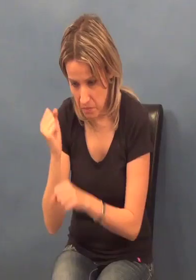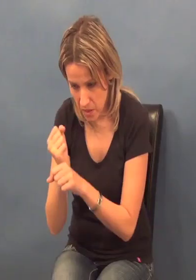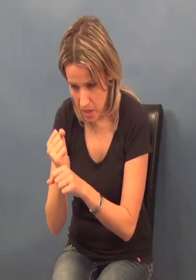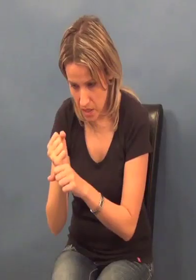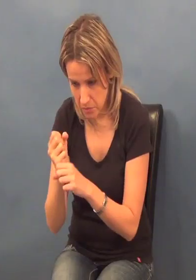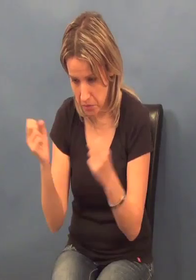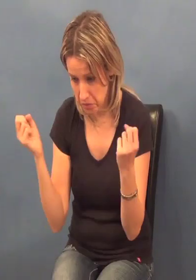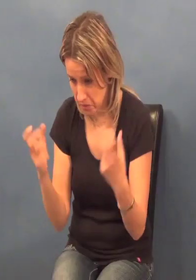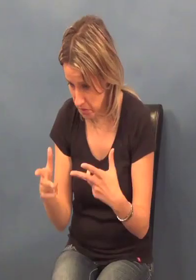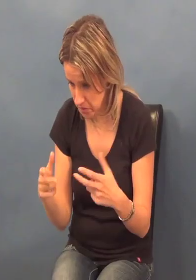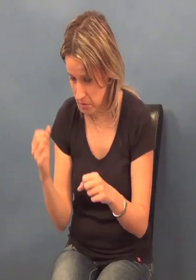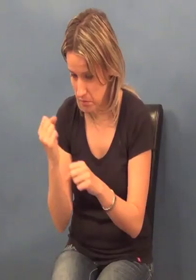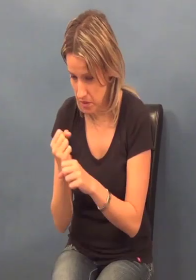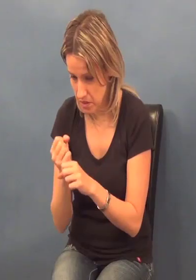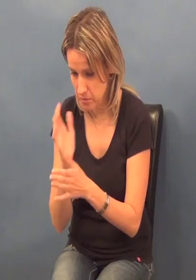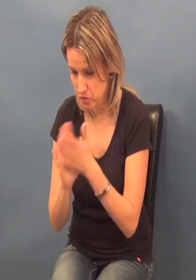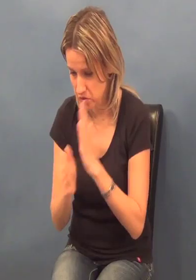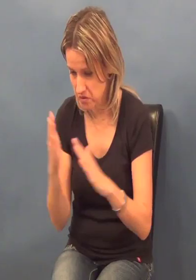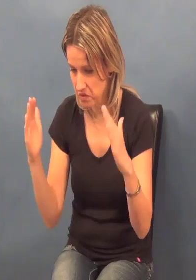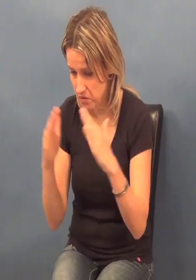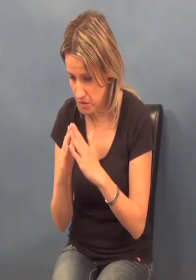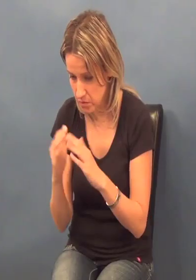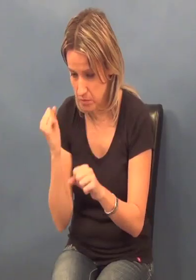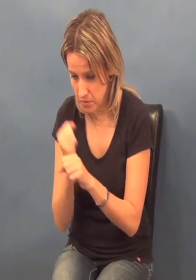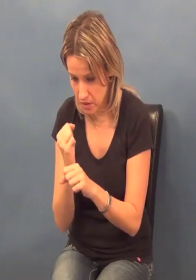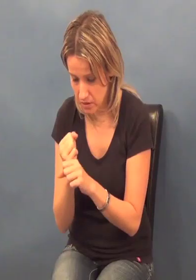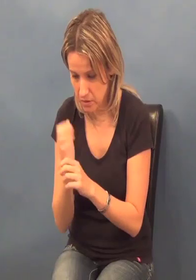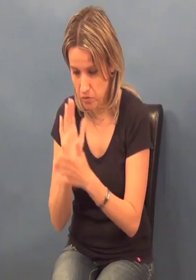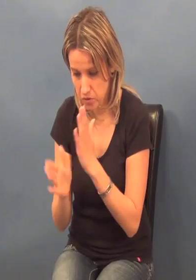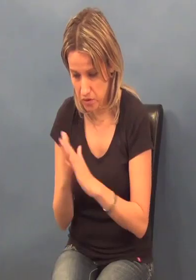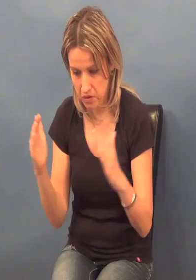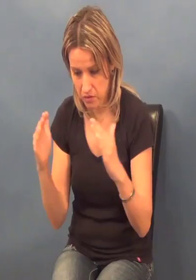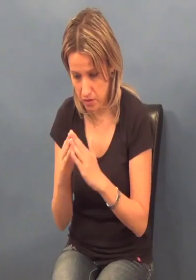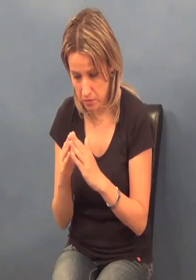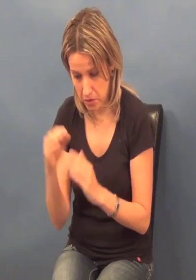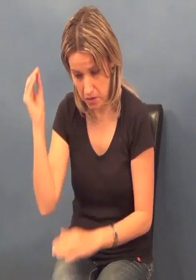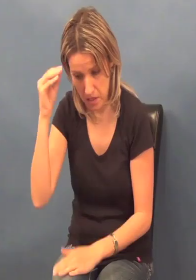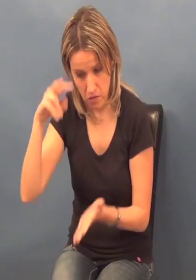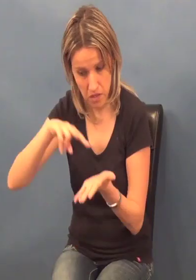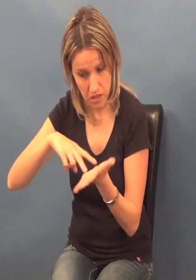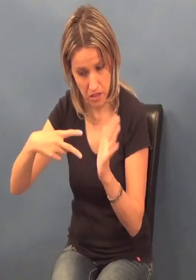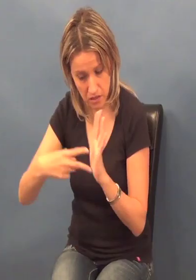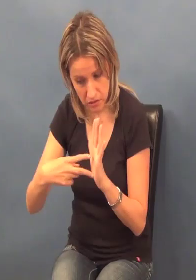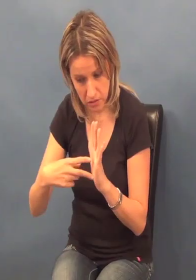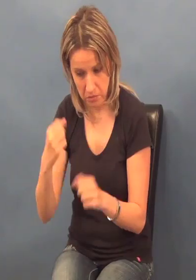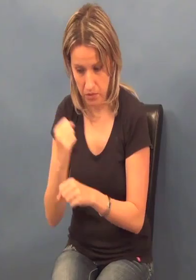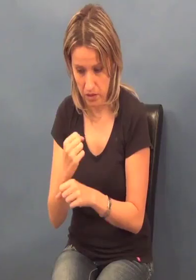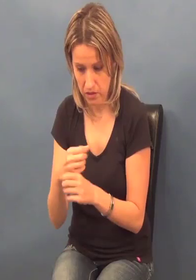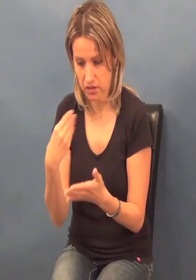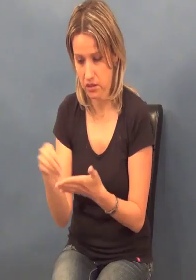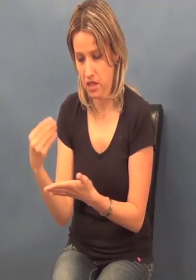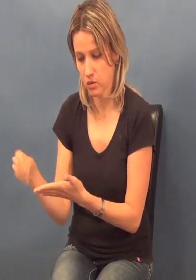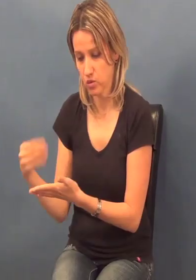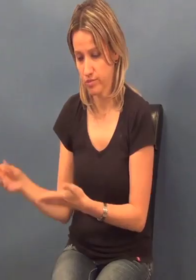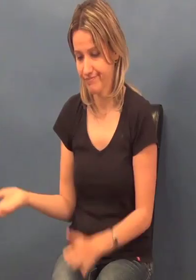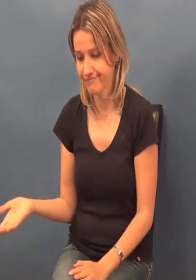Praca, kino, praca, sprzątanie domu, praca, sprzątanie domu, nauka tańca, praca, zakupy.